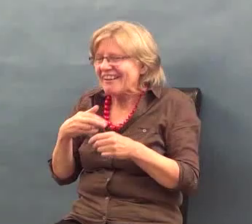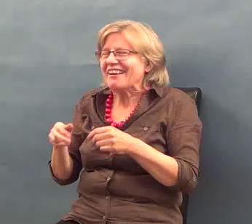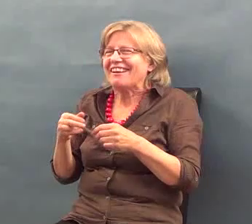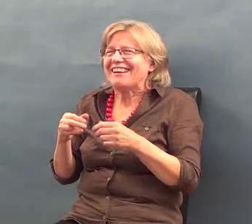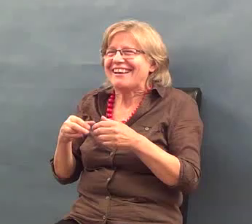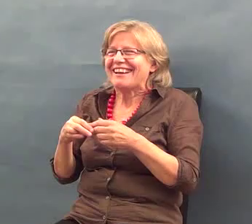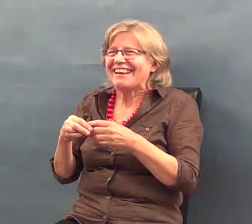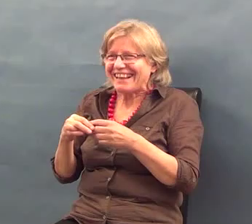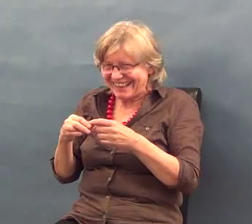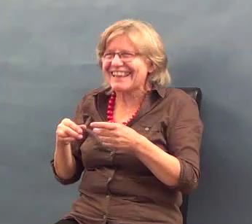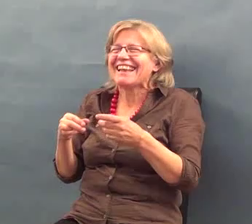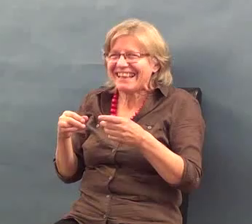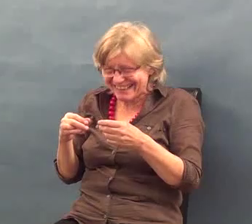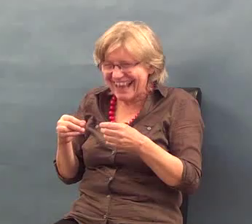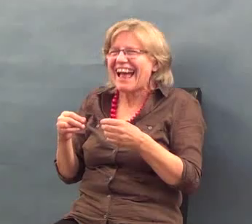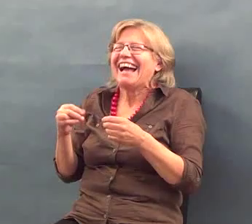Tak, tak.